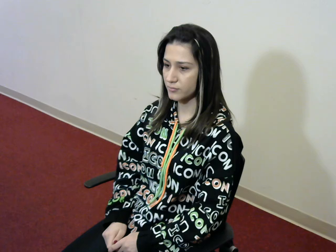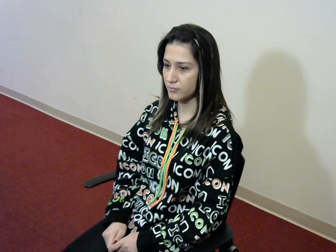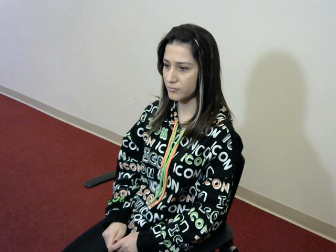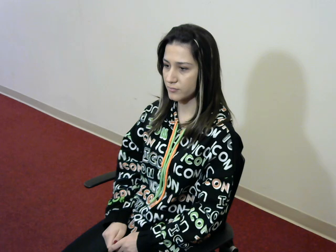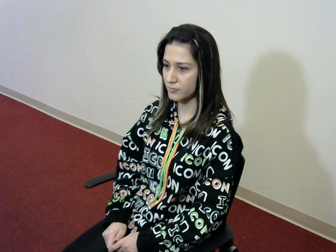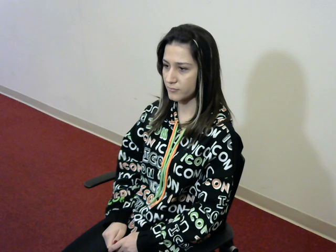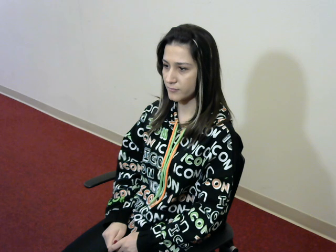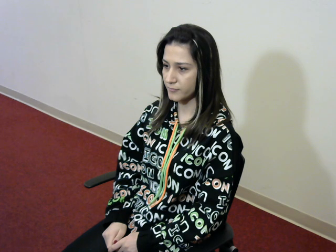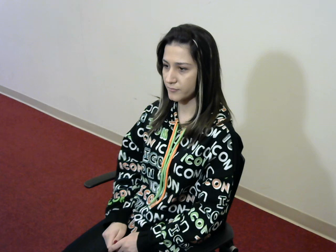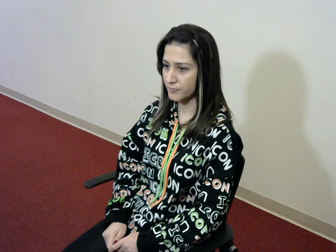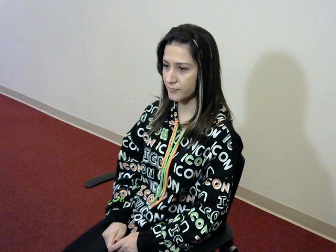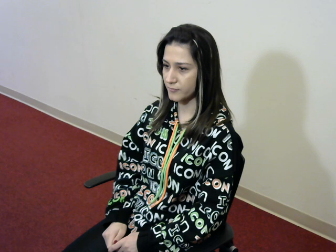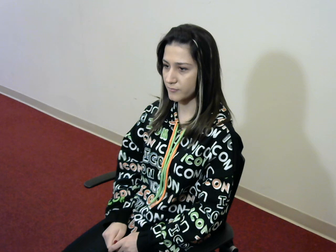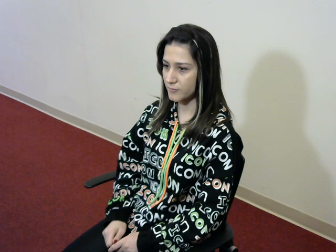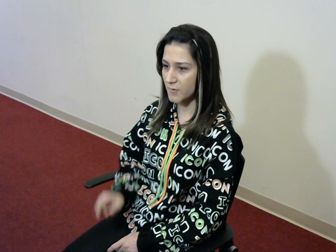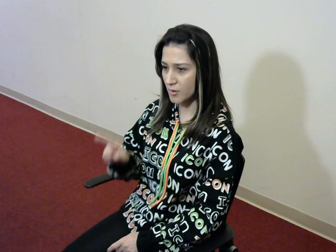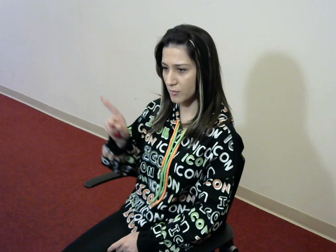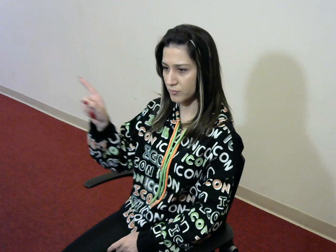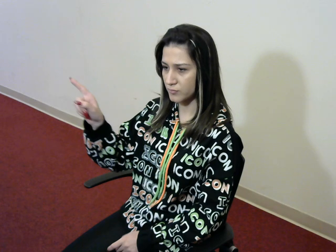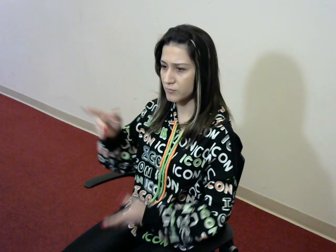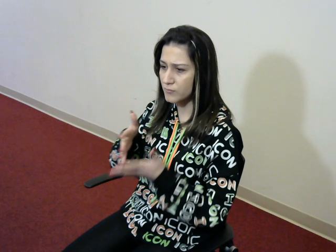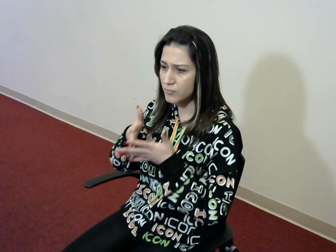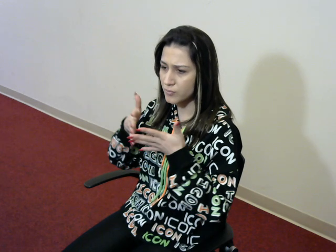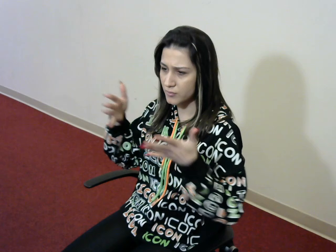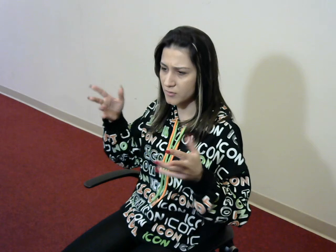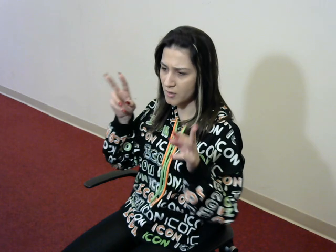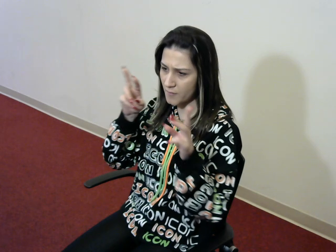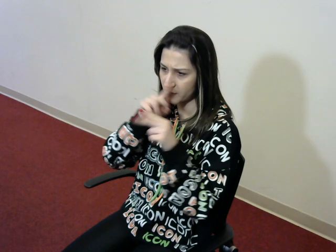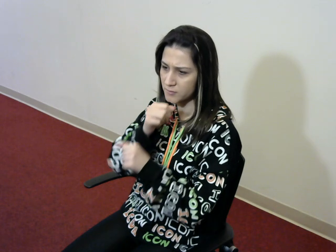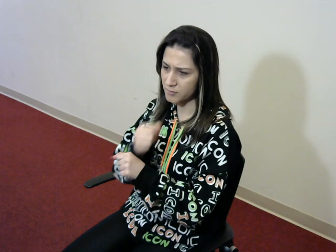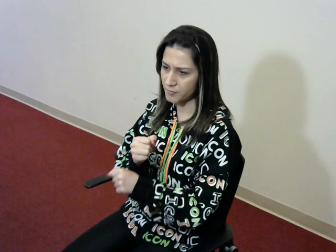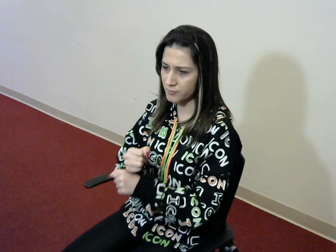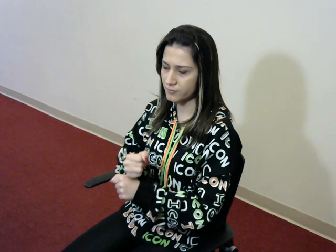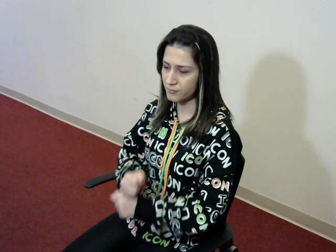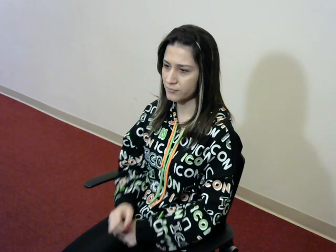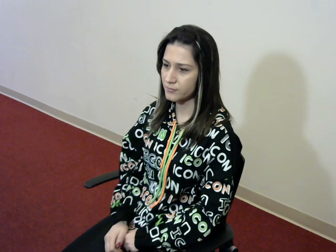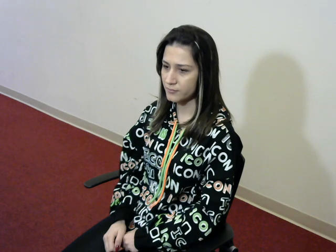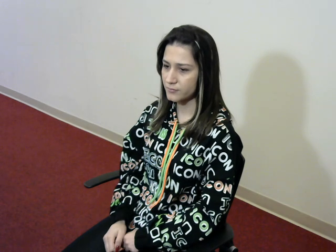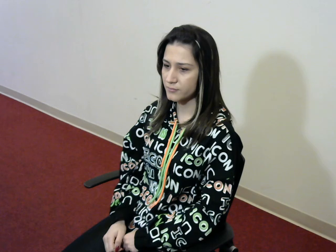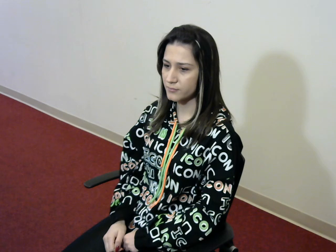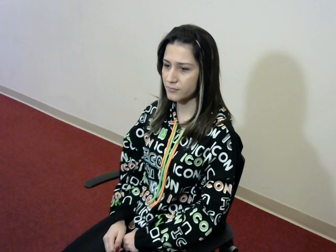O böyük səhv edib